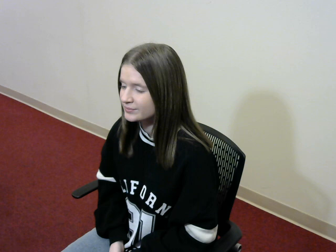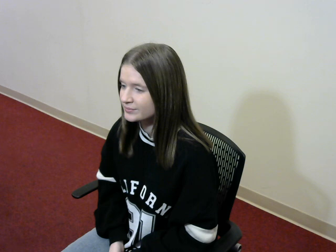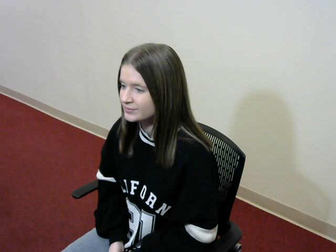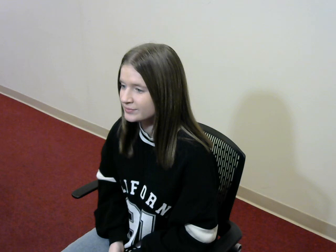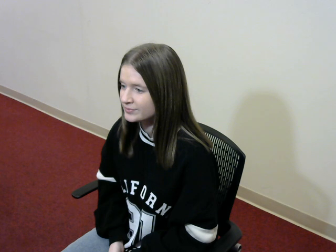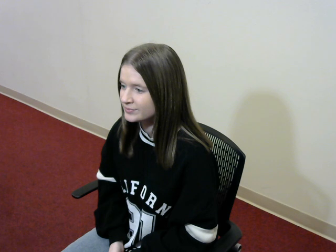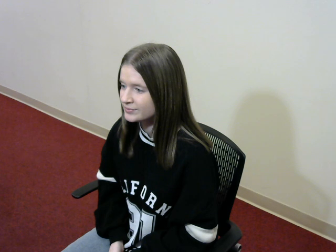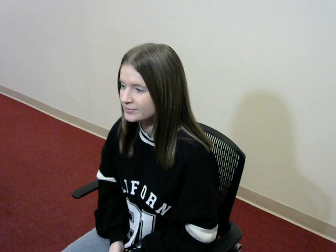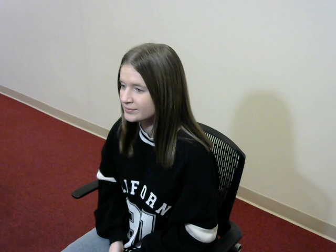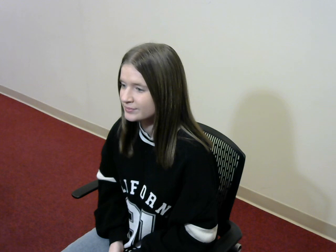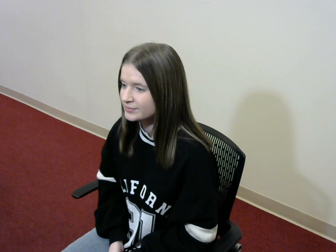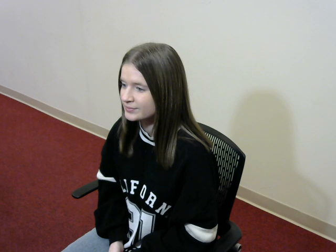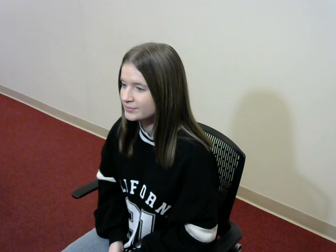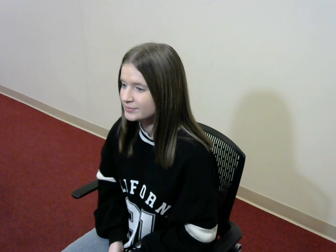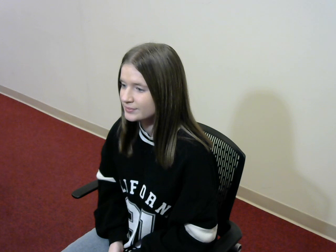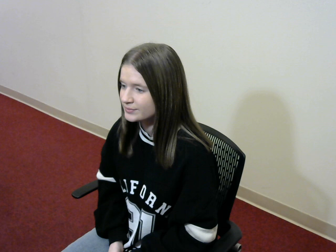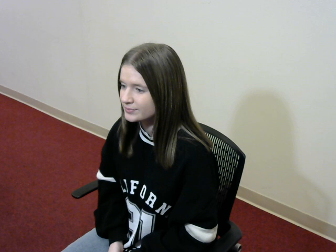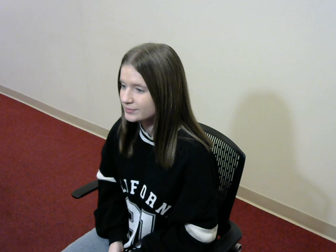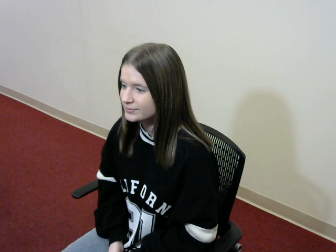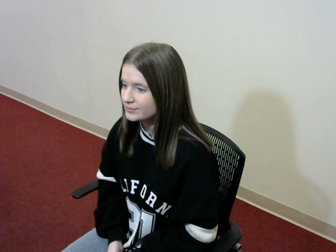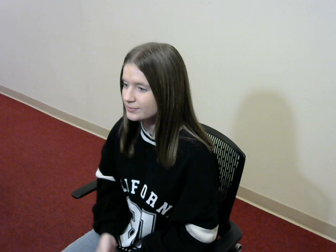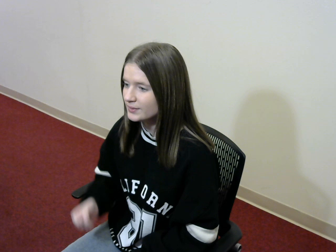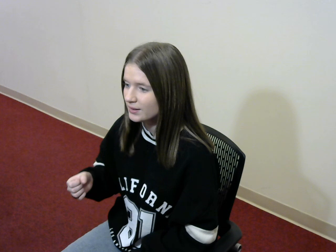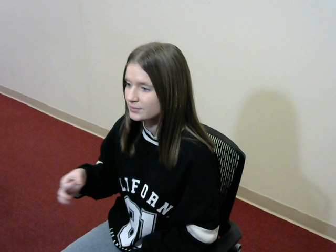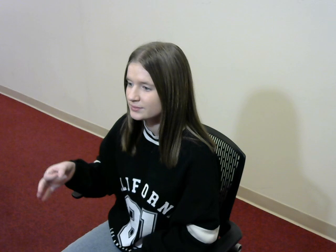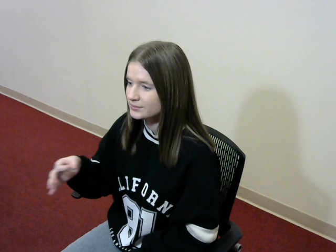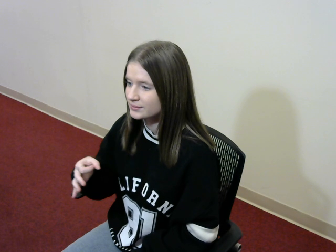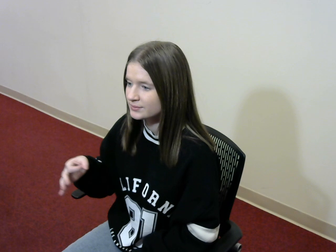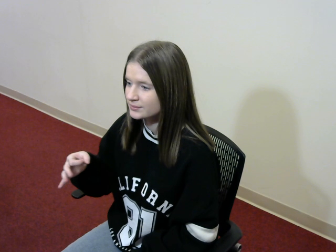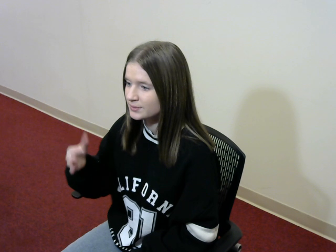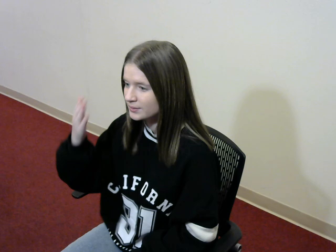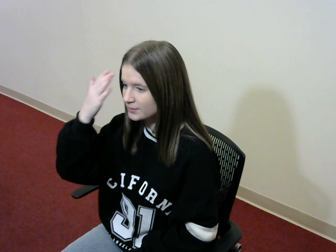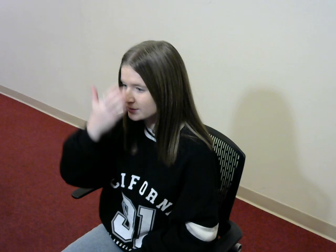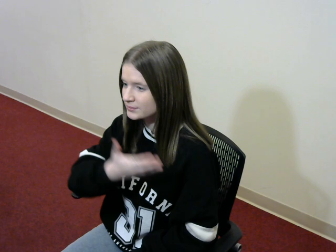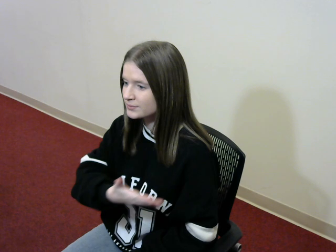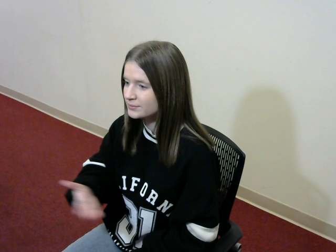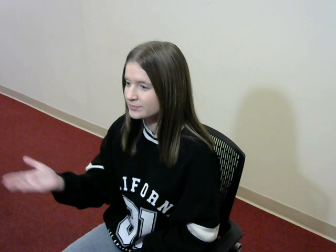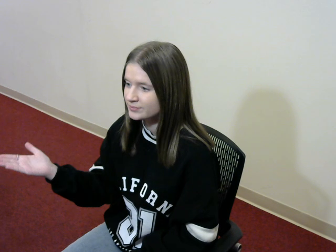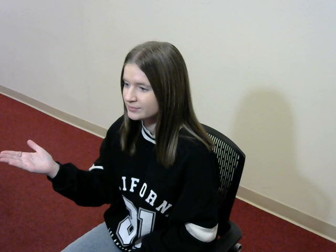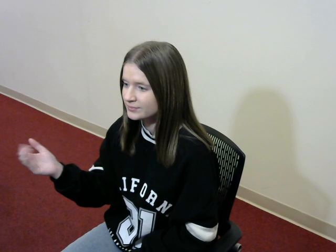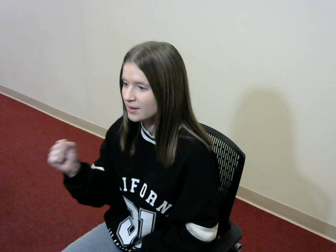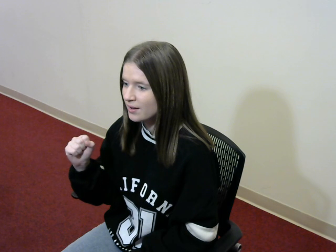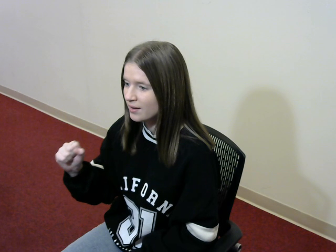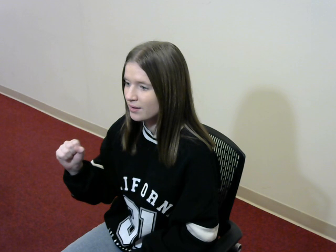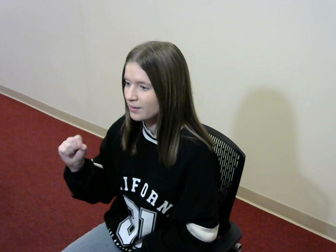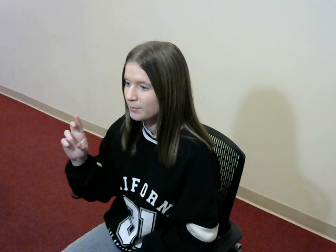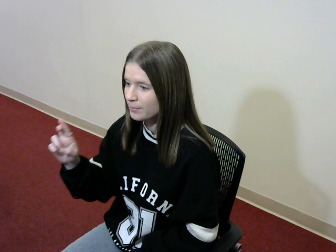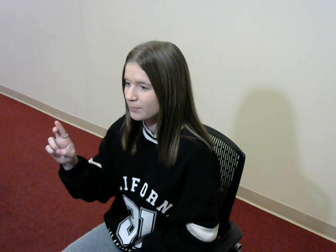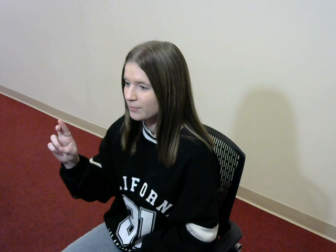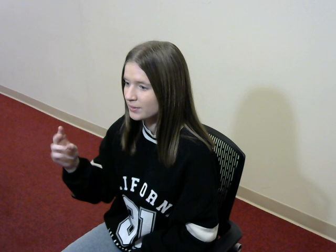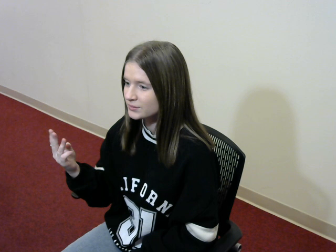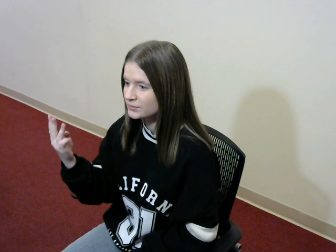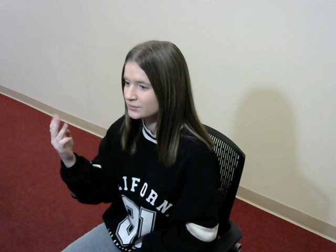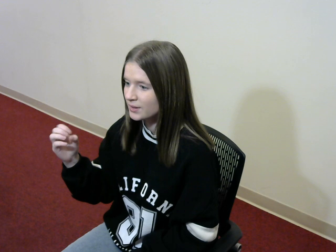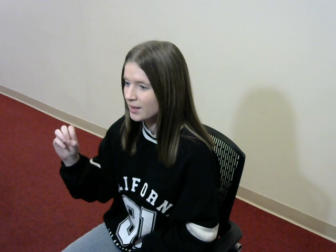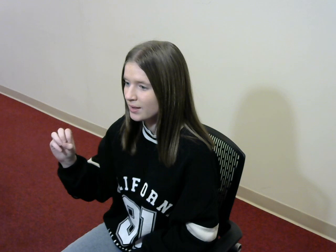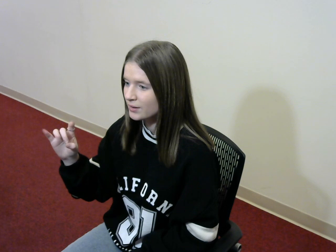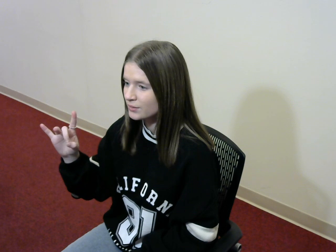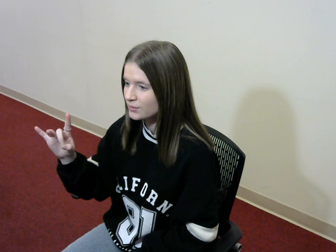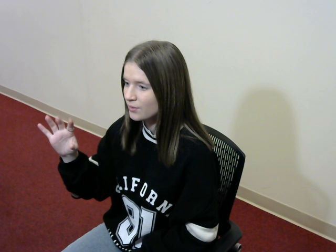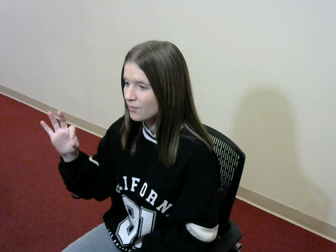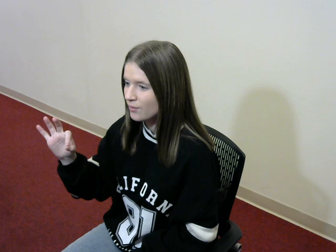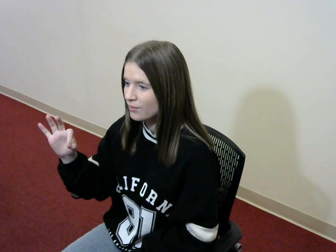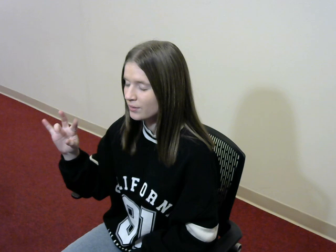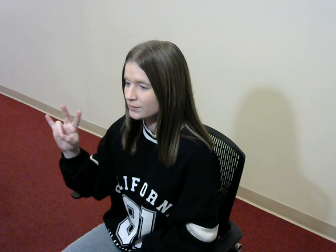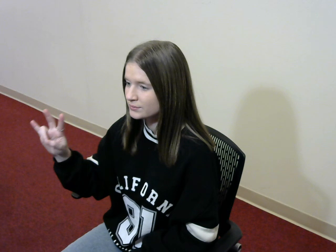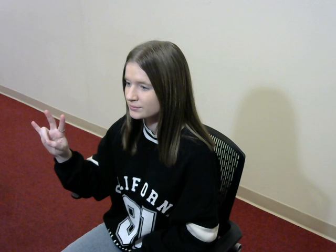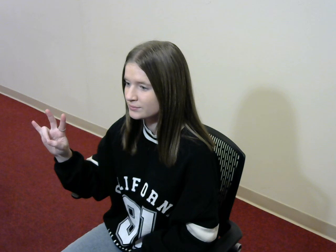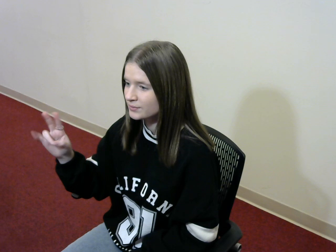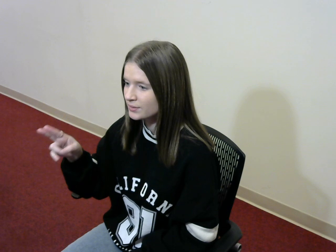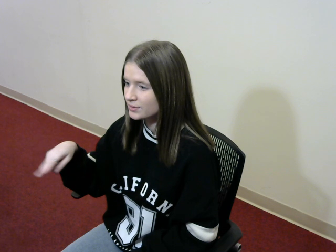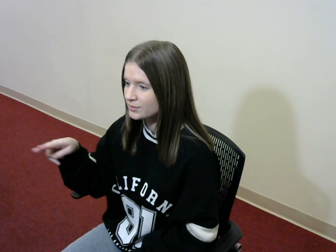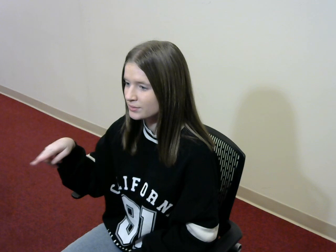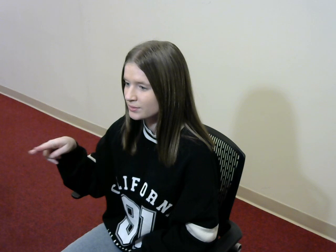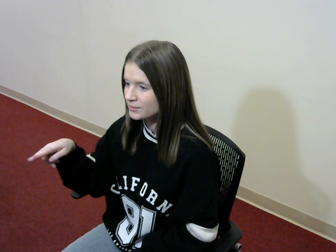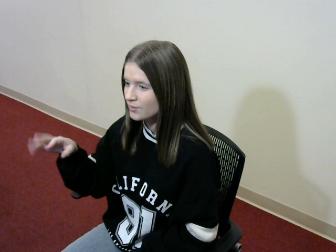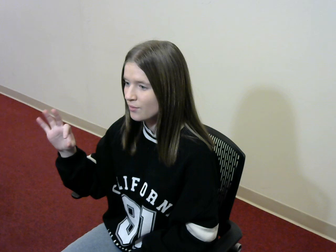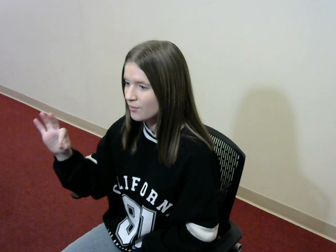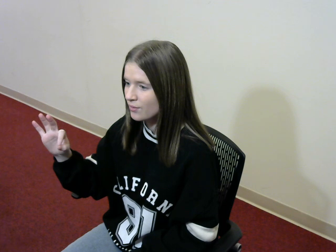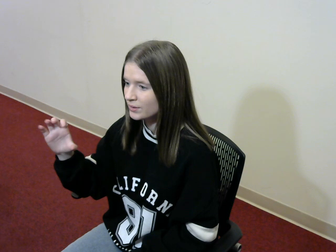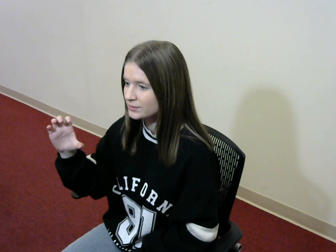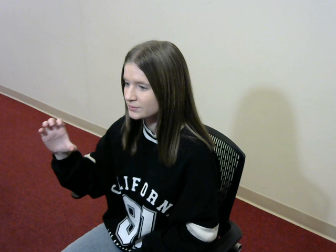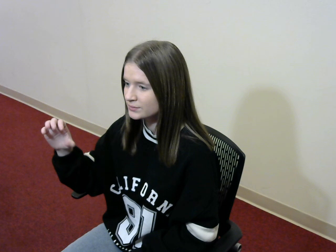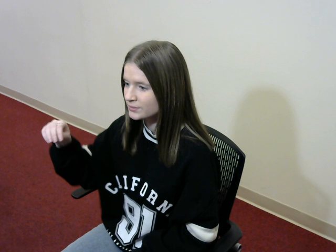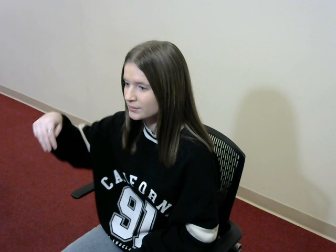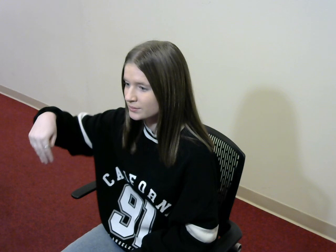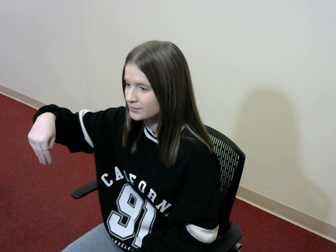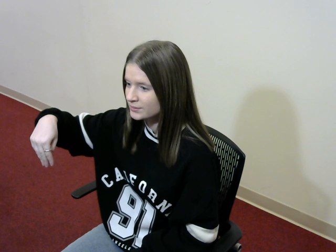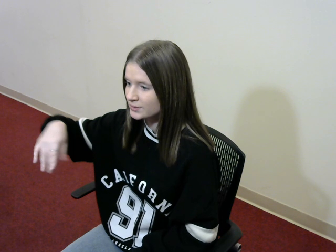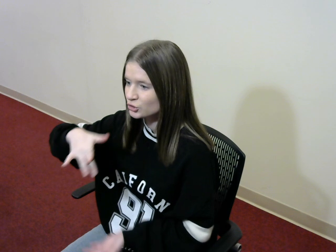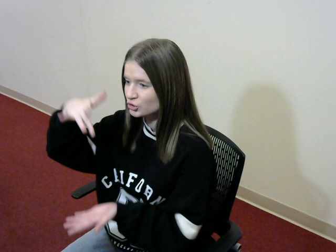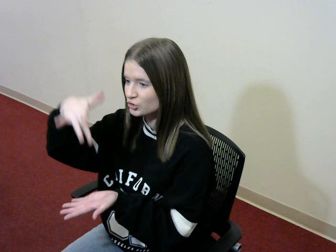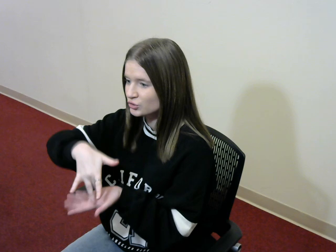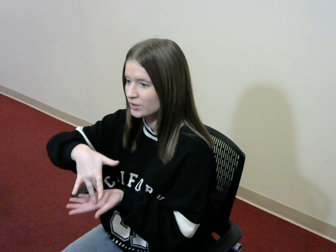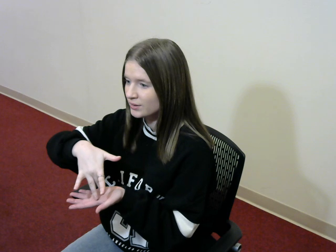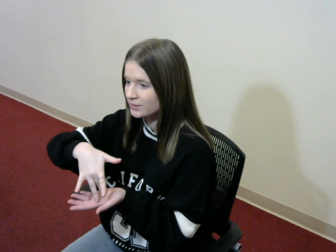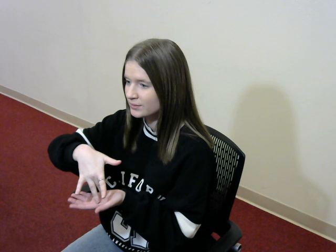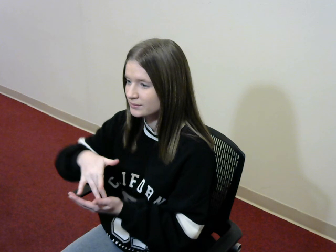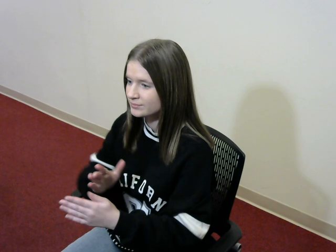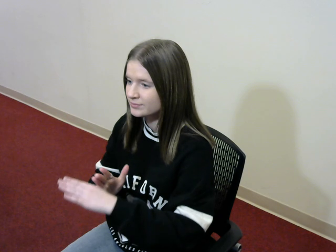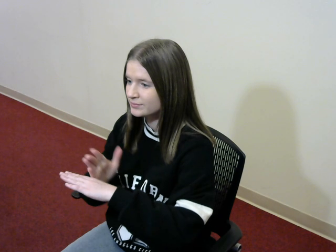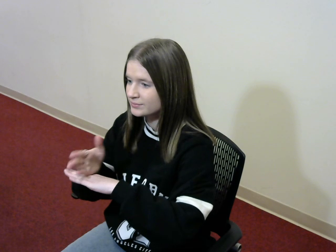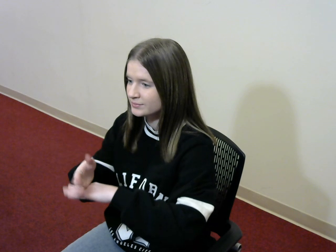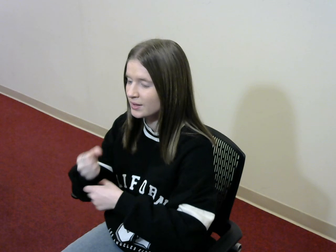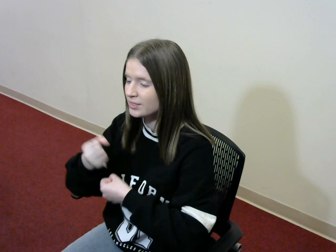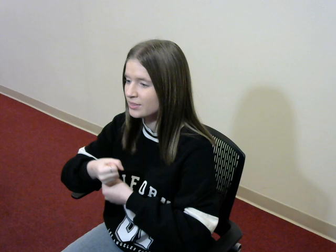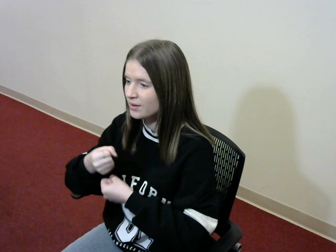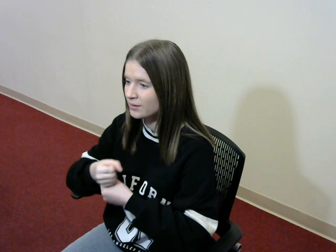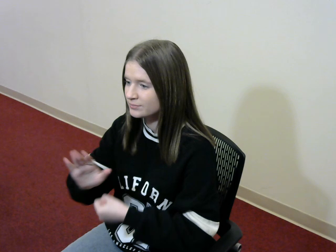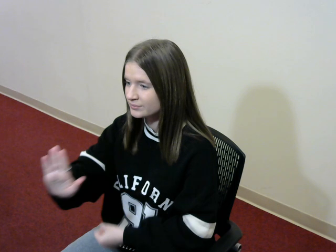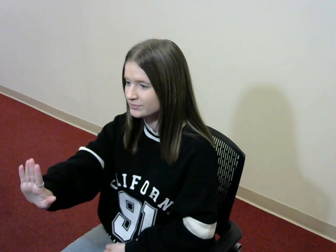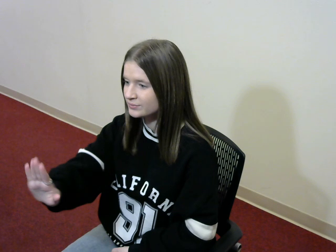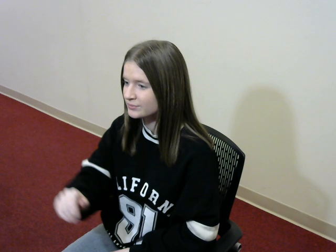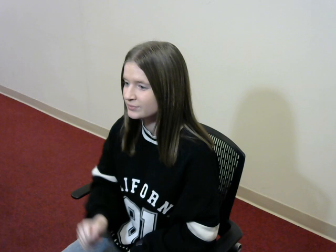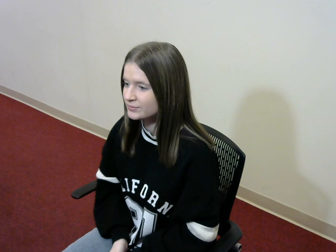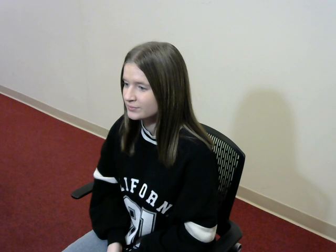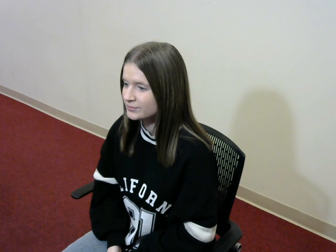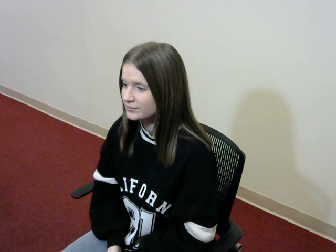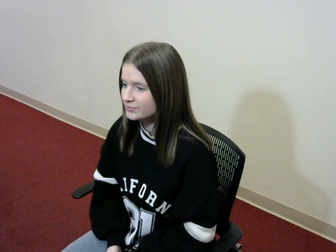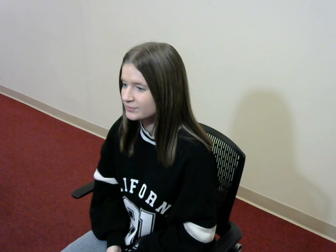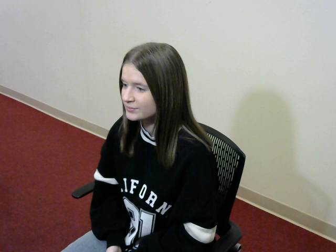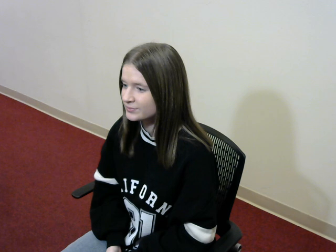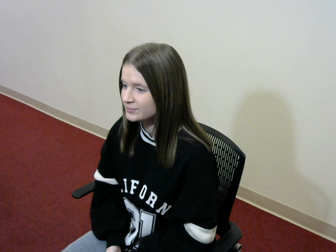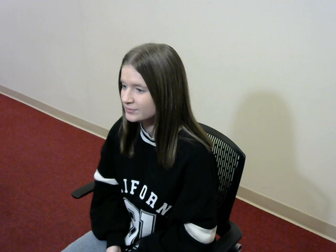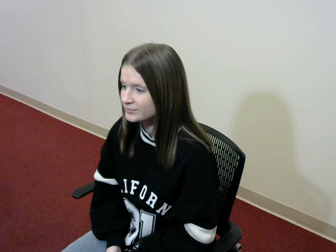Abşeron rayon sakinləri isə Abşeron DOST Mərkəzinə müraciət etməlidir